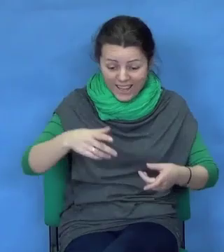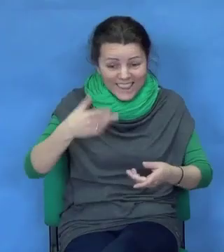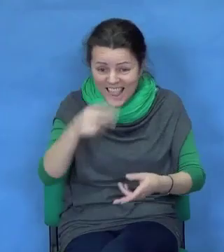Nie.